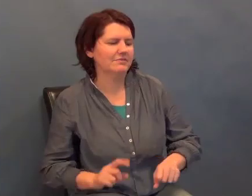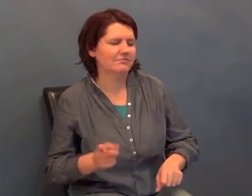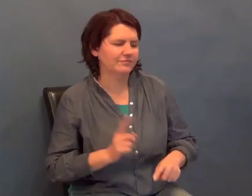Dzwoni...